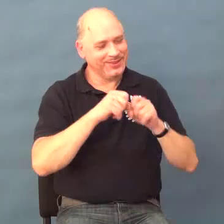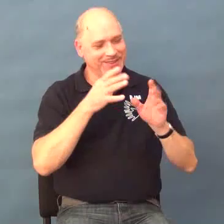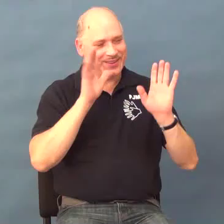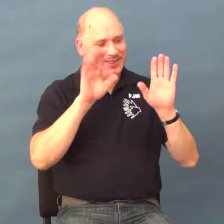Nie szkodzi.